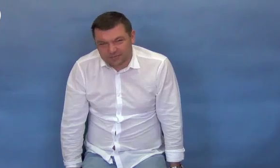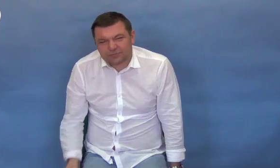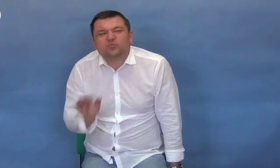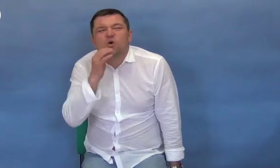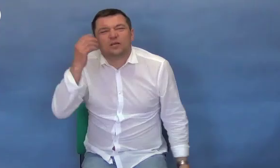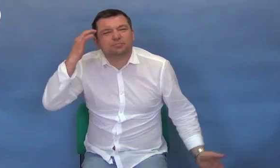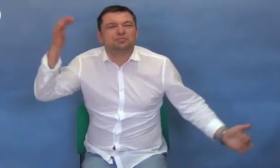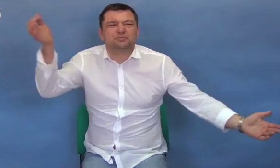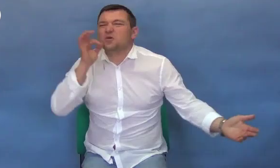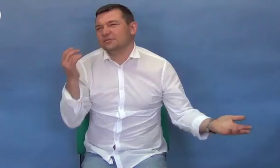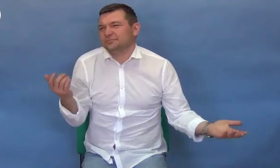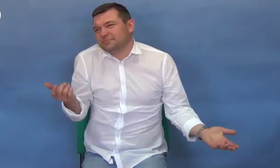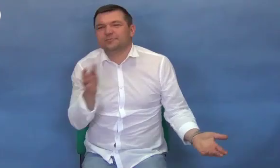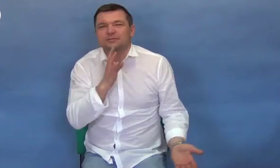Młodzi, lekkomyślni, myślą: co mi tam.